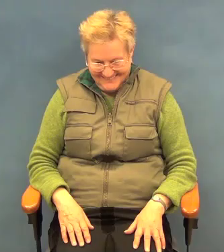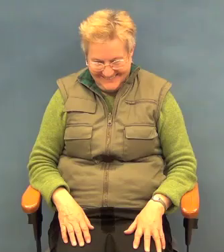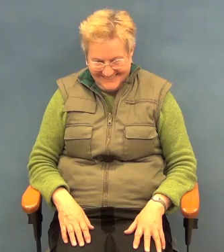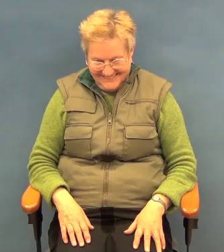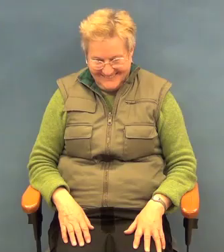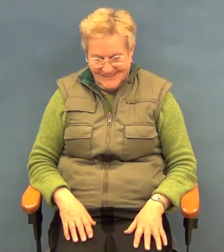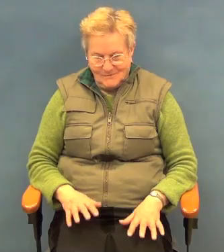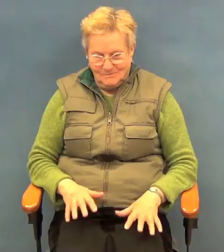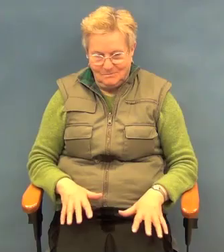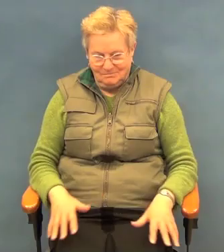Rozsypało się.